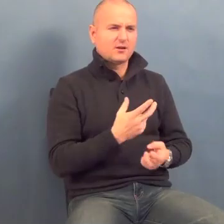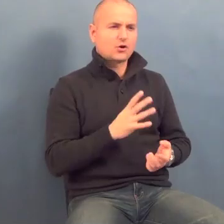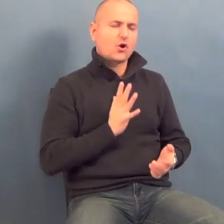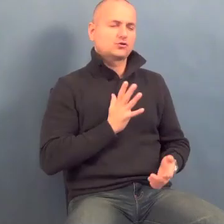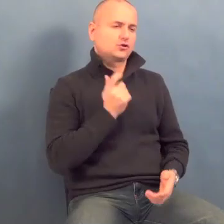Wiesz, ten szkielet.